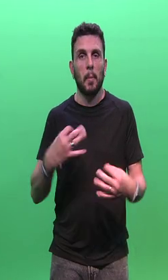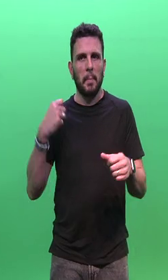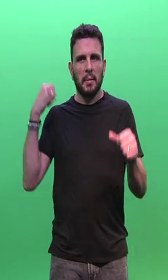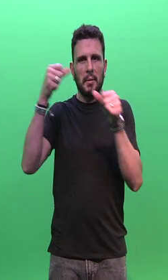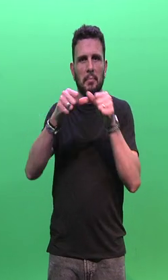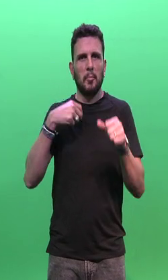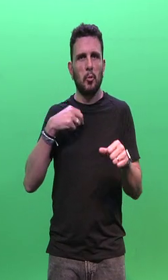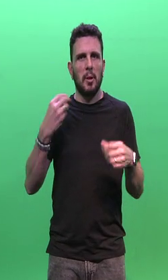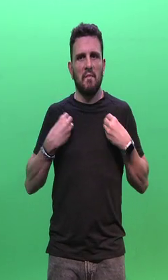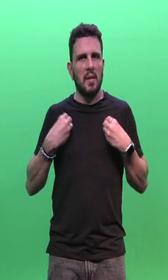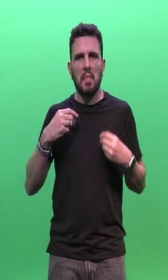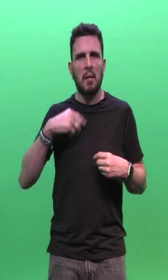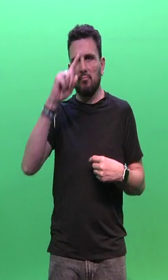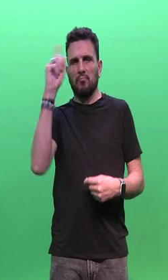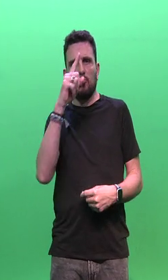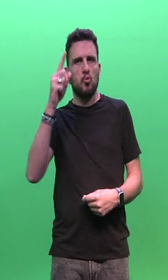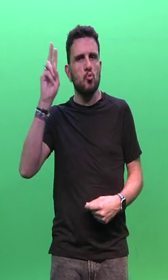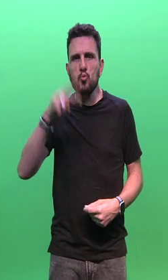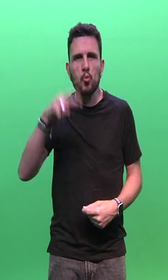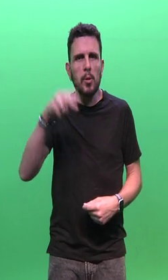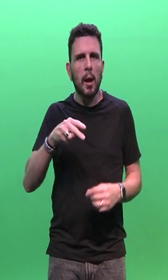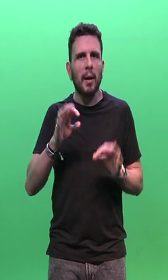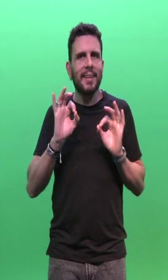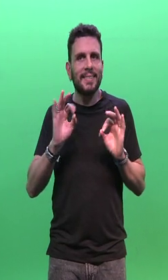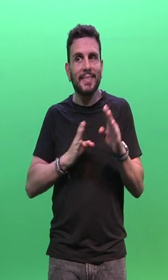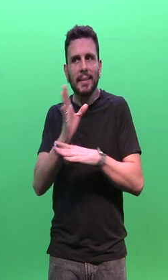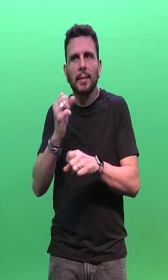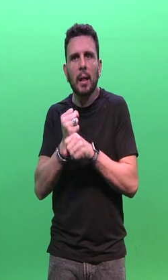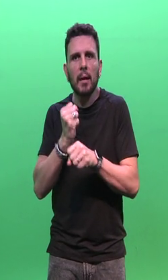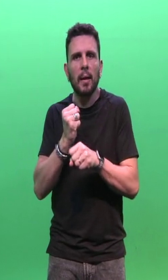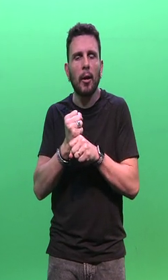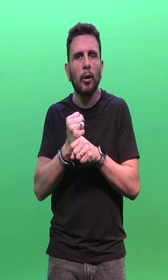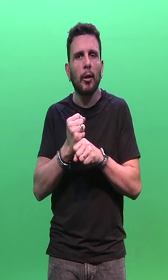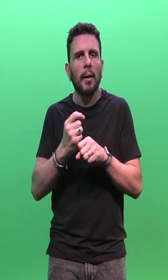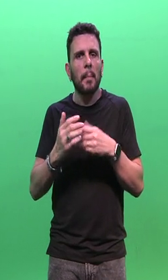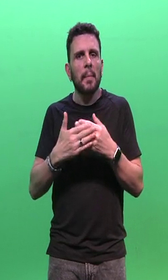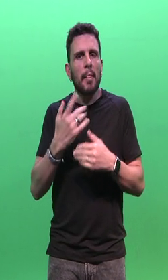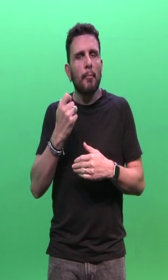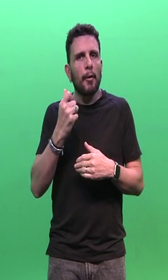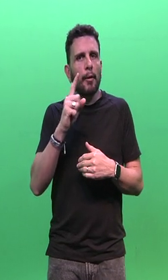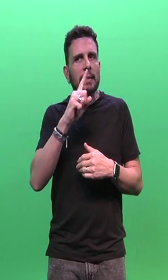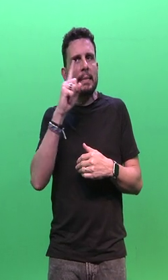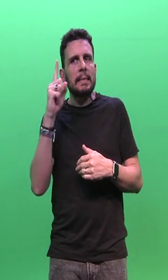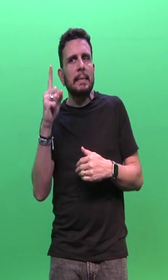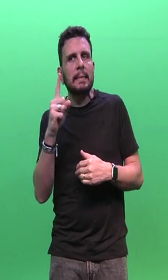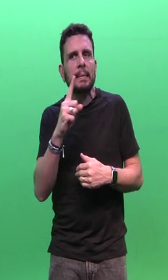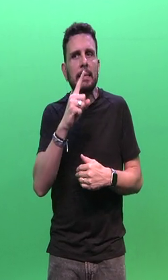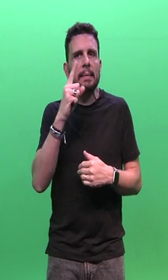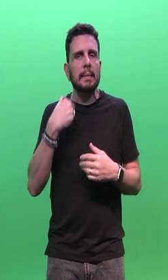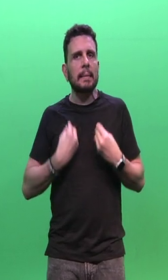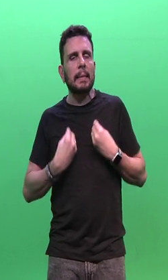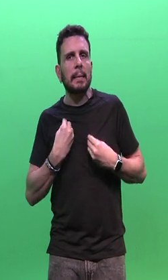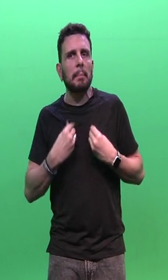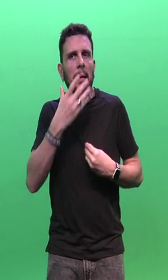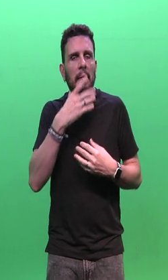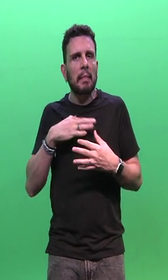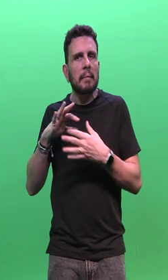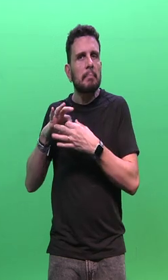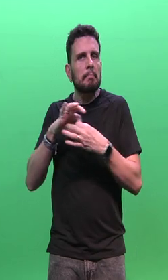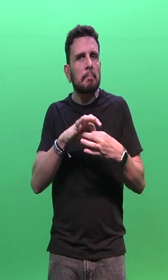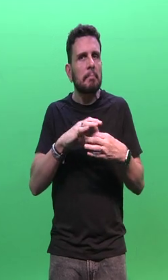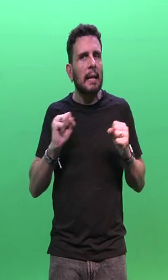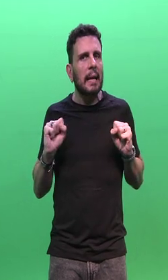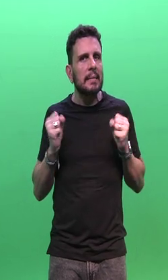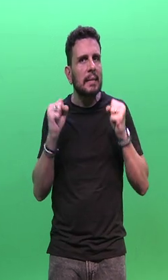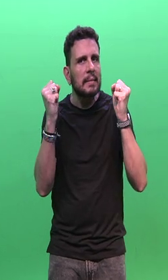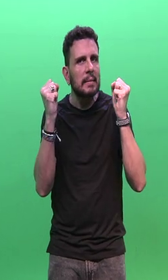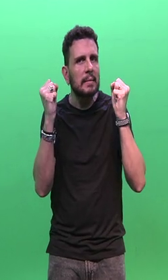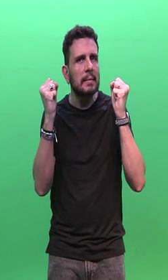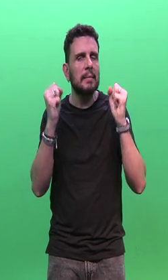Normalment no em marejo mai, però quan vaig a treballar em sento una mica marejat i ansiós, pot ser que estigui relacionat amb l'estrès?